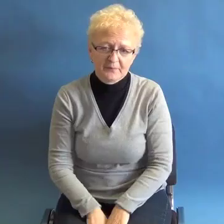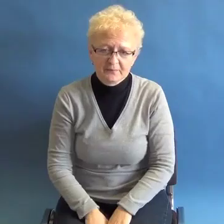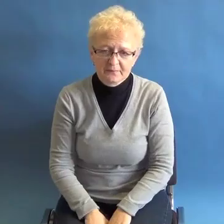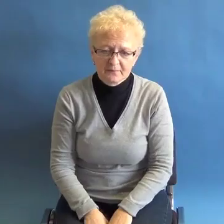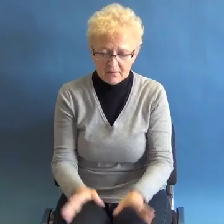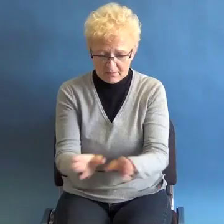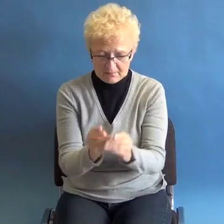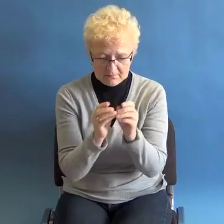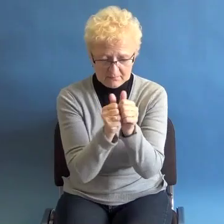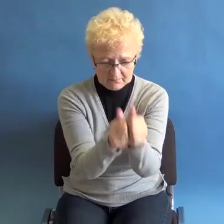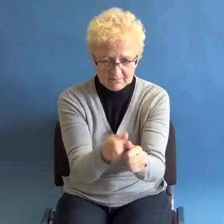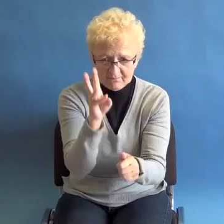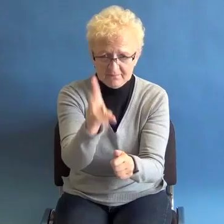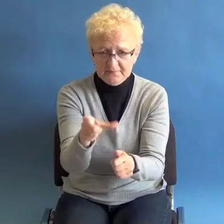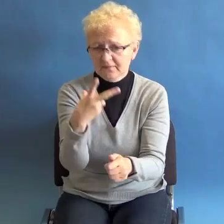Nie wolno iść do WC razem.